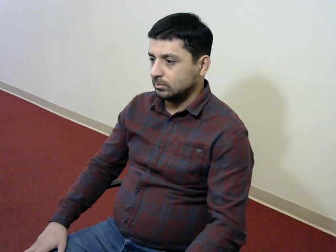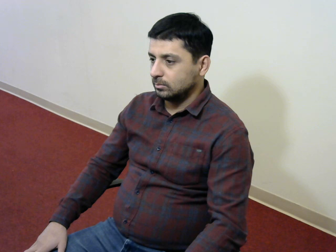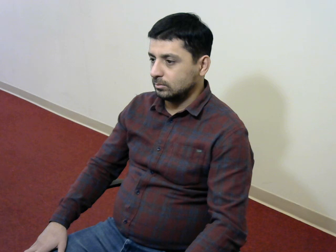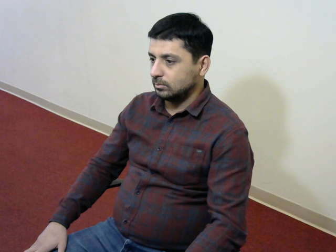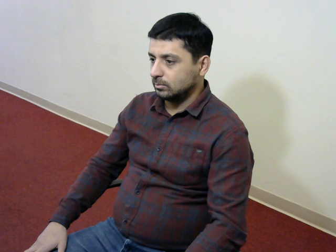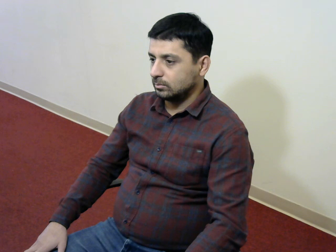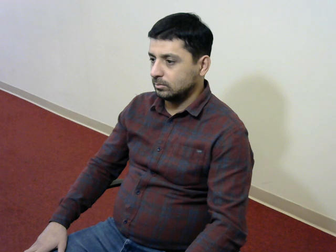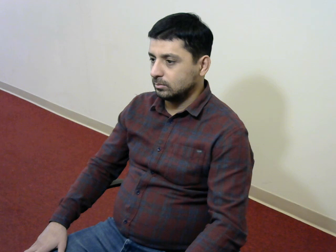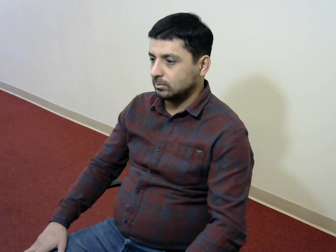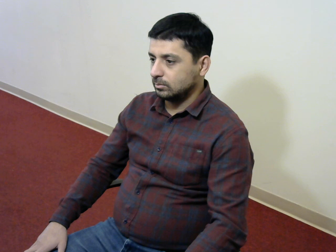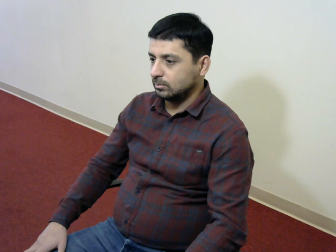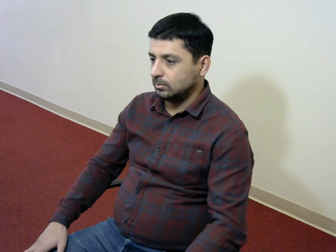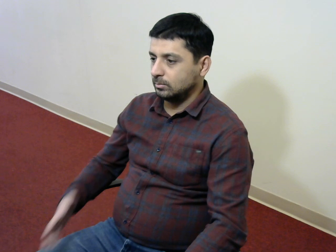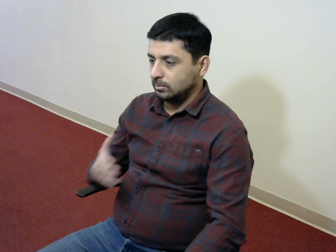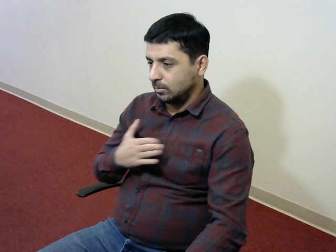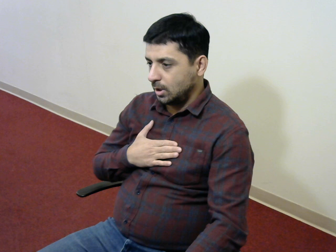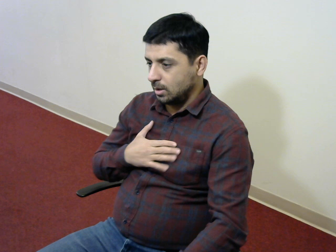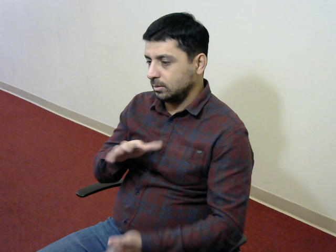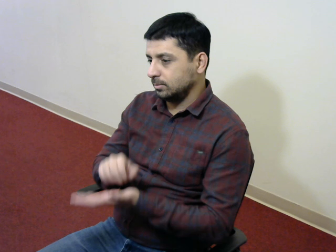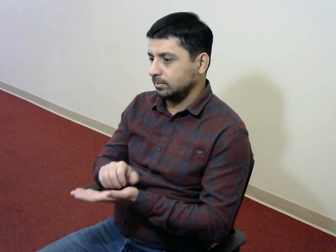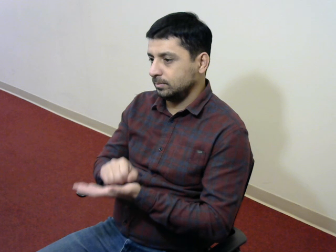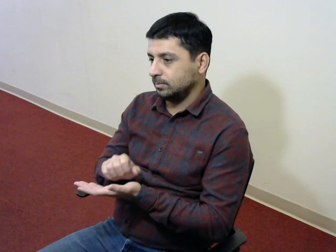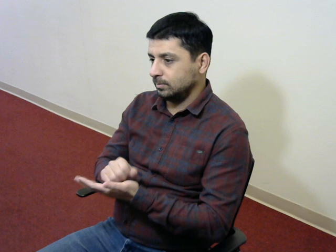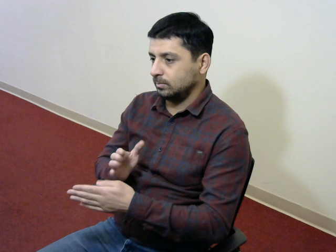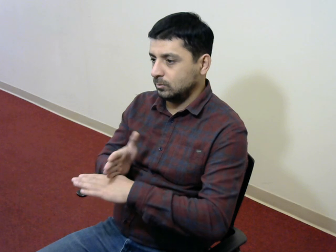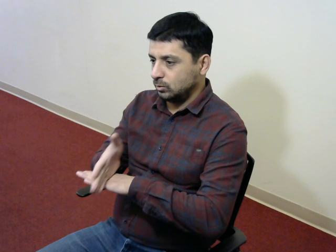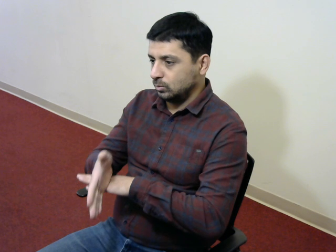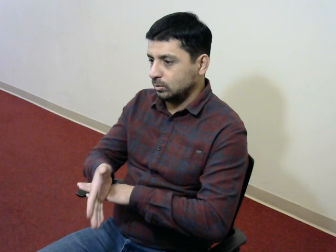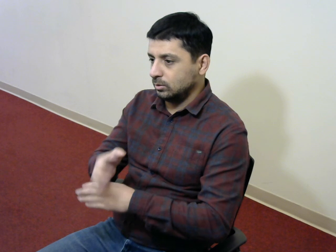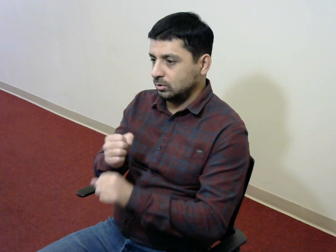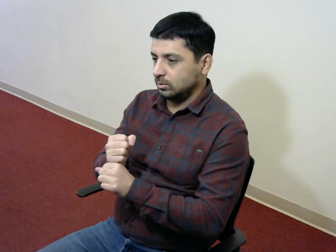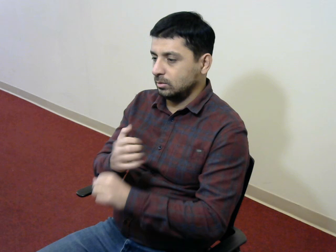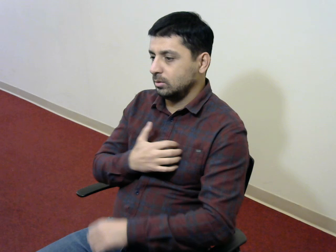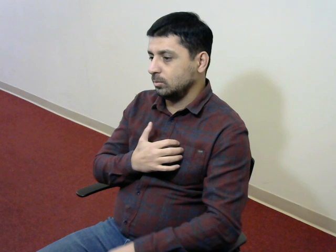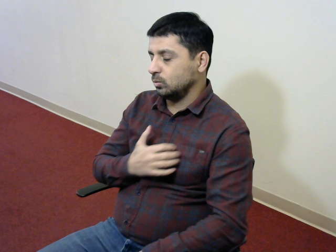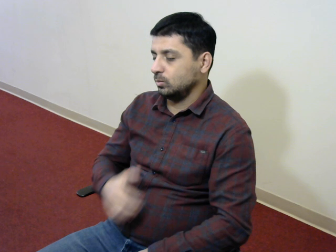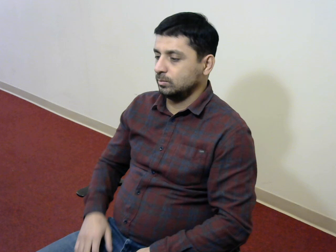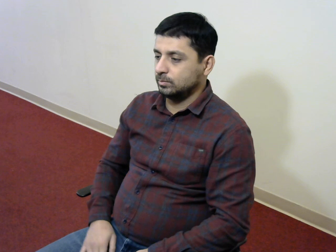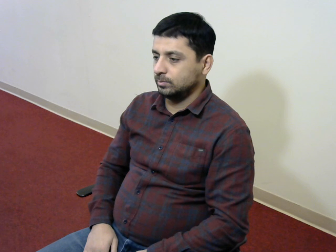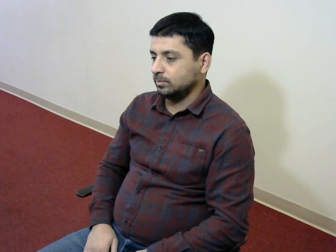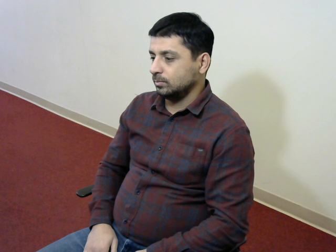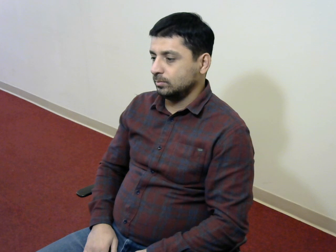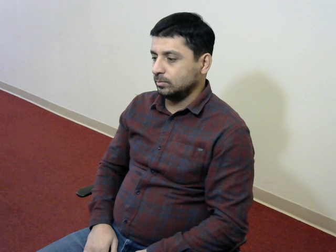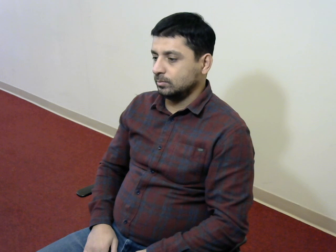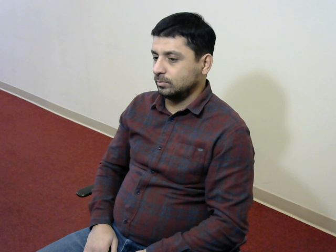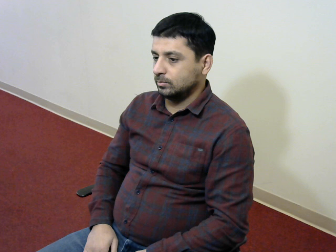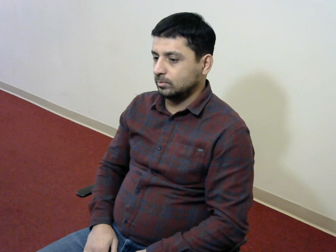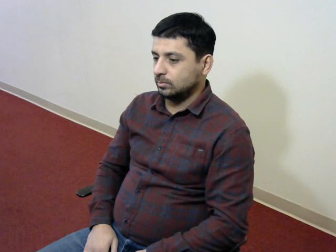Mən məşğulluğa müraciət etmək istəyirəm